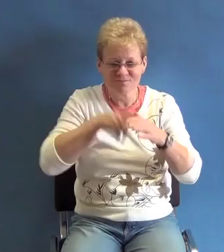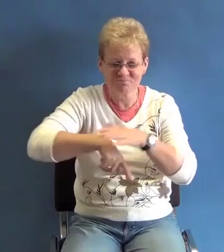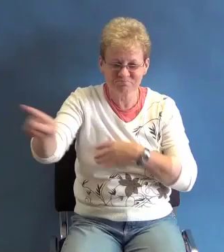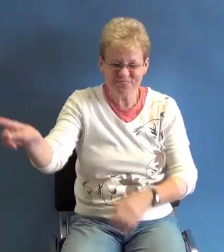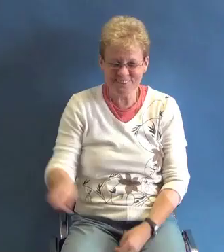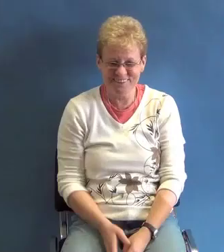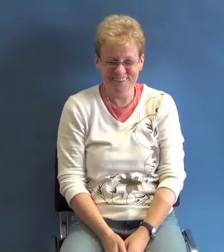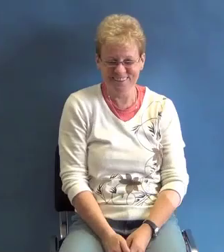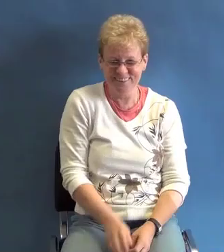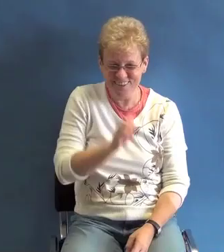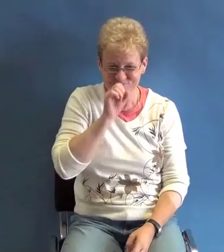Opluła go i kot uciekł.